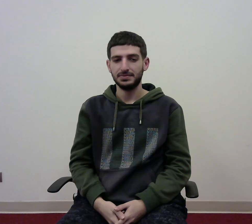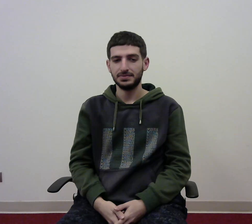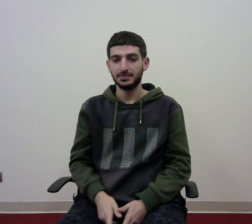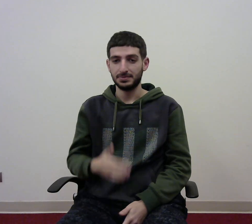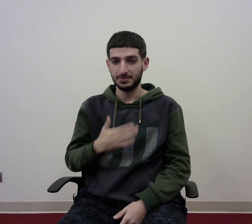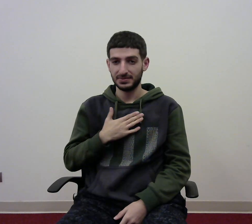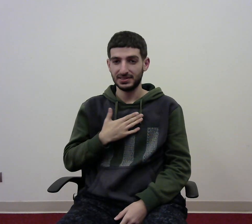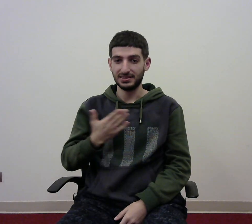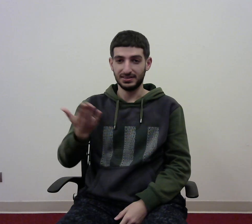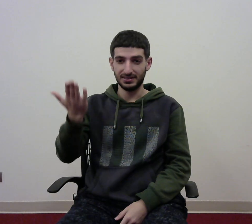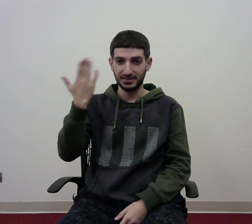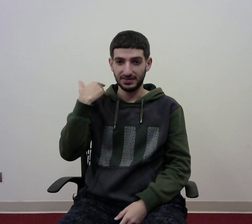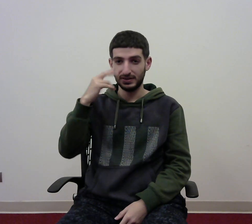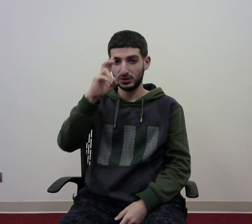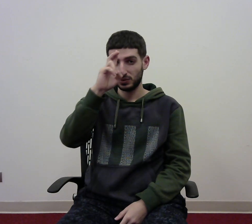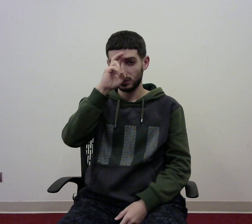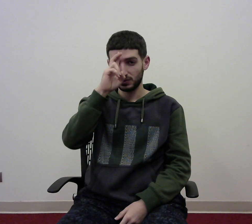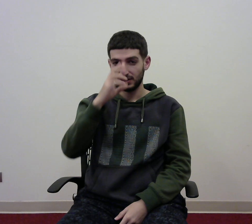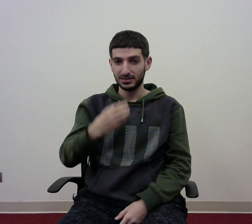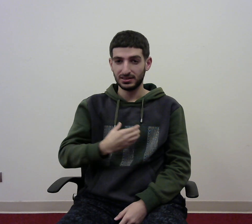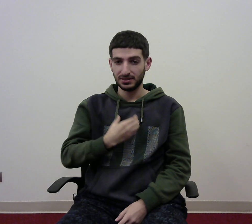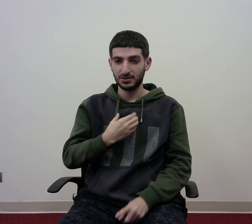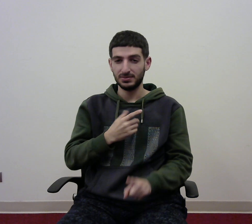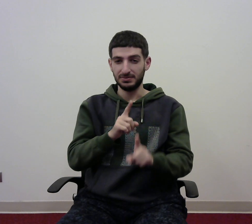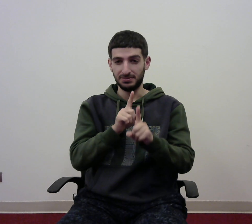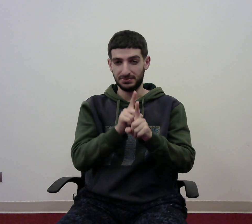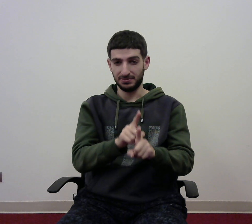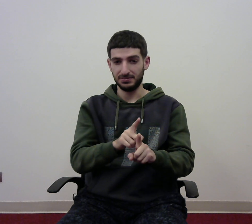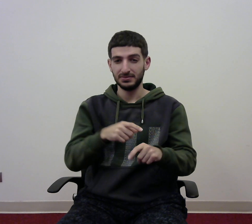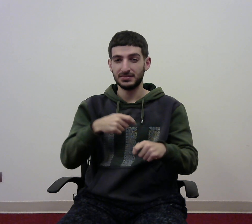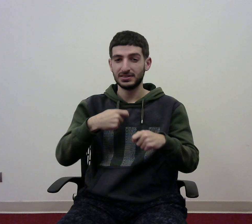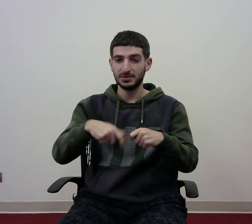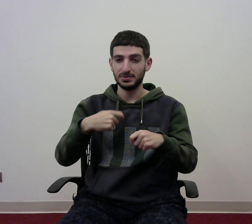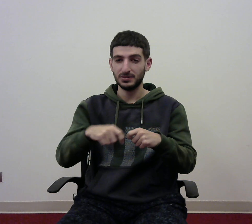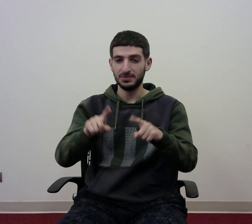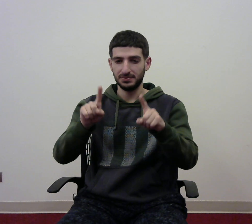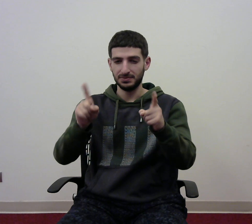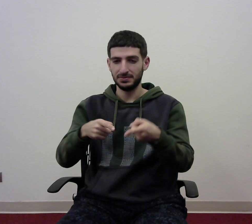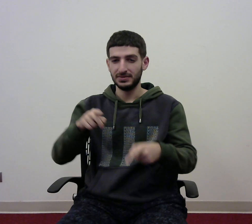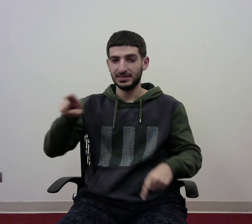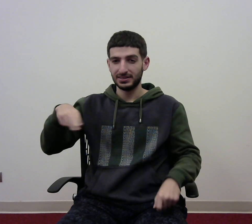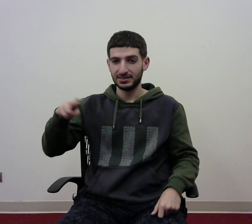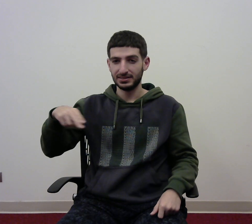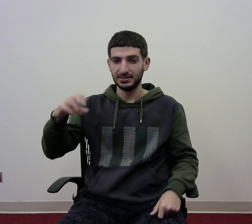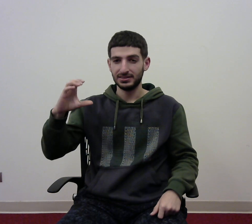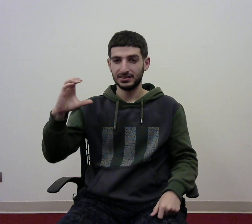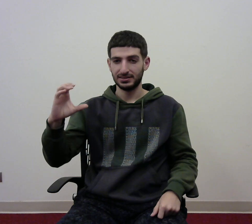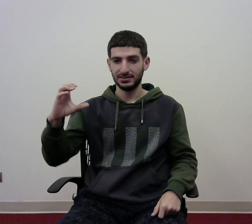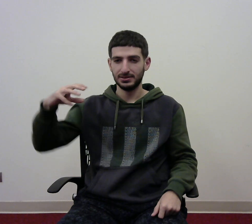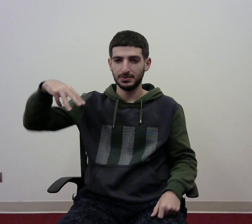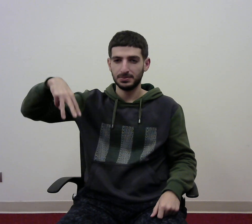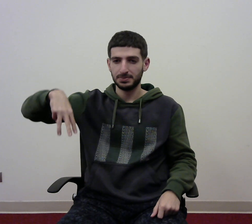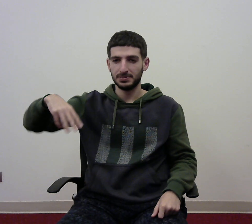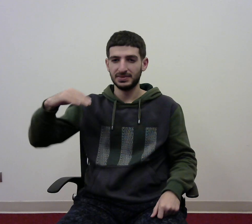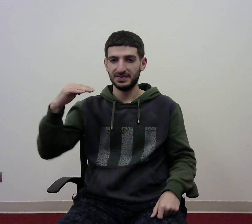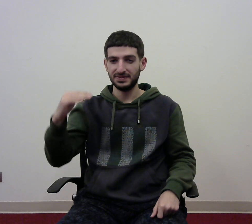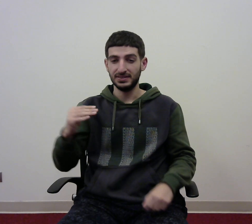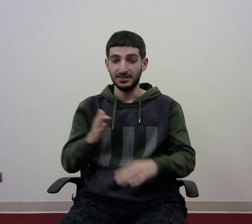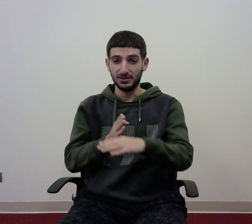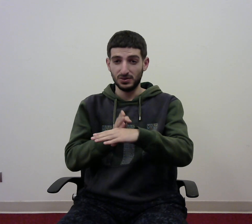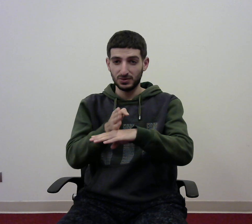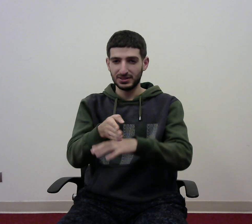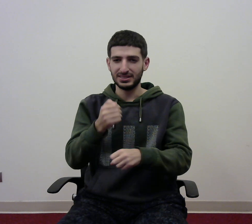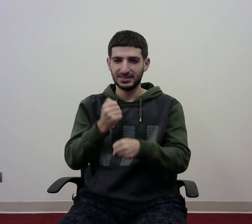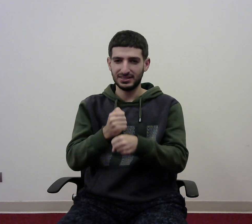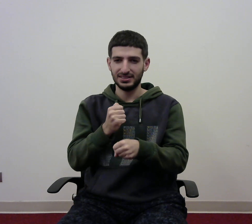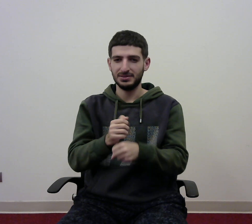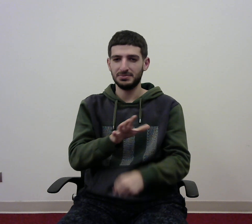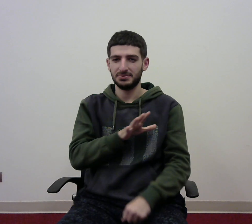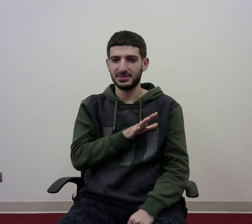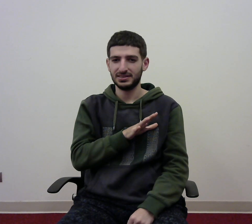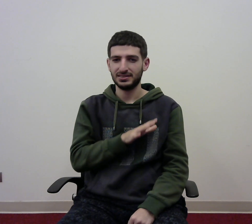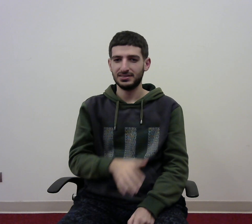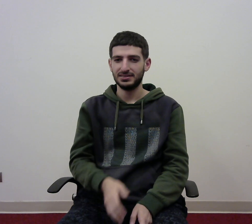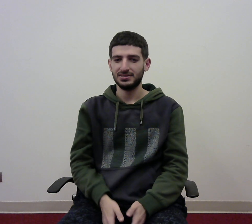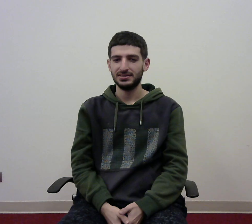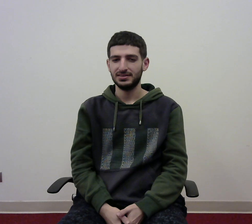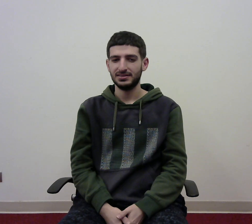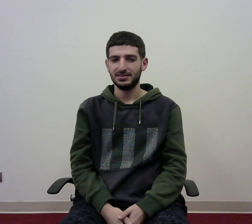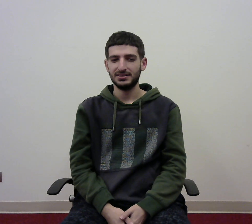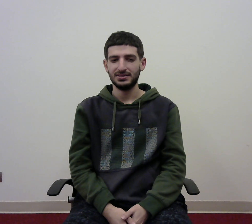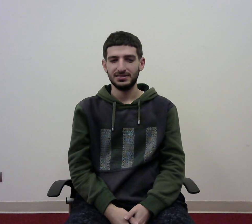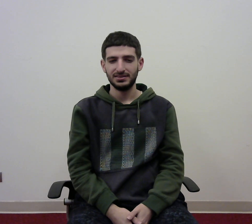Mən əvvəl Dövlət Sosial Müdafiə Fonduna (DSMF) müraciət etmişəm